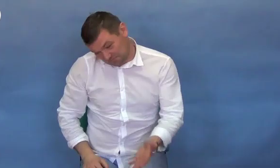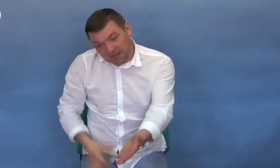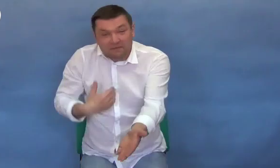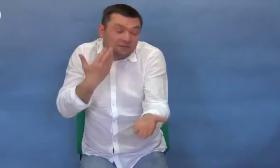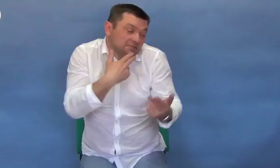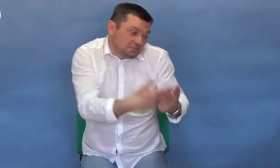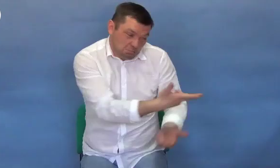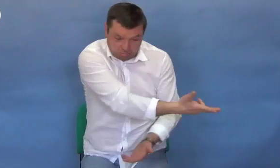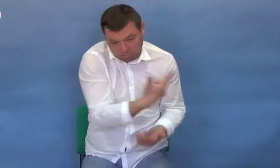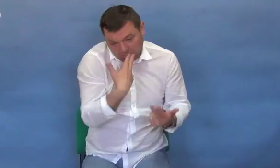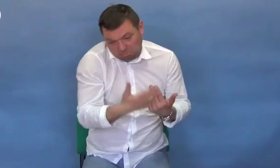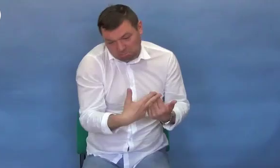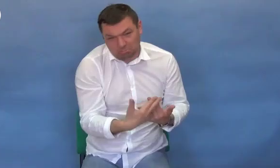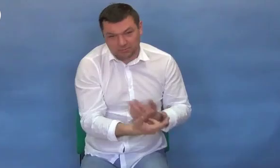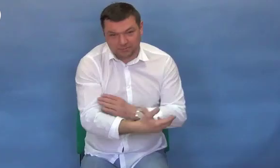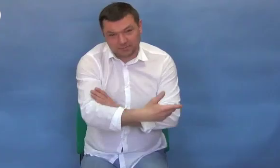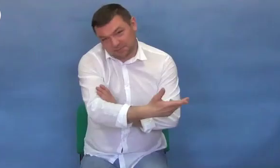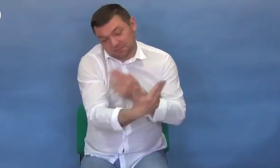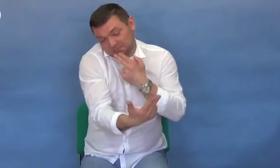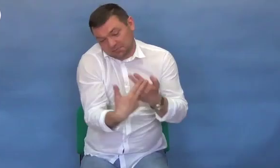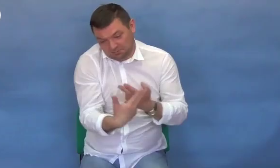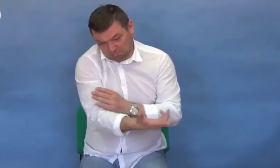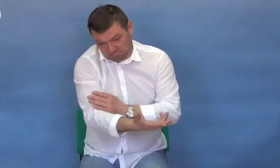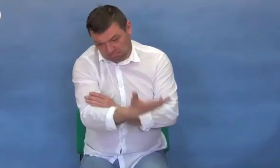Ja nie wiem, może ona odpowie.